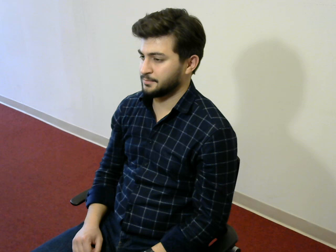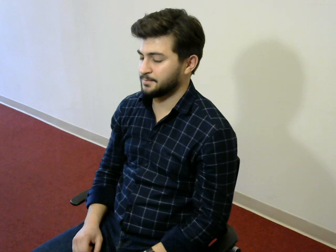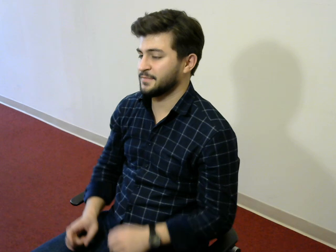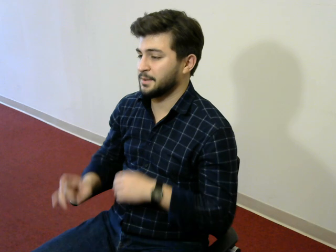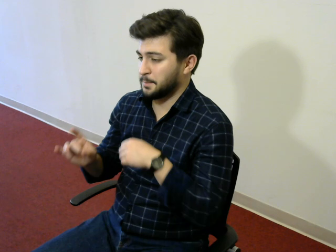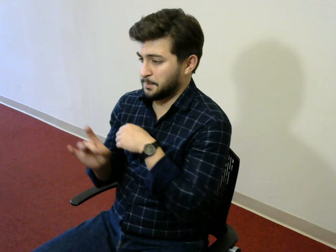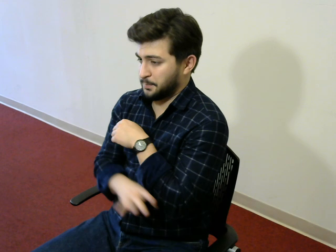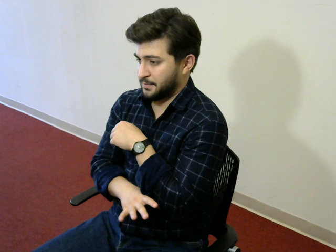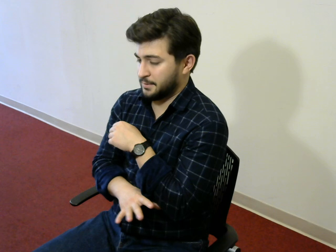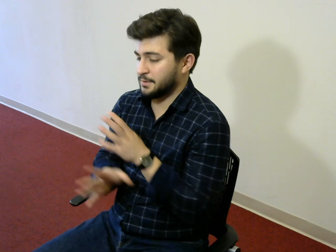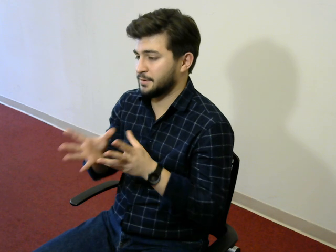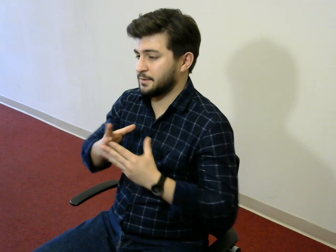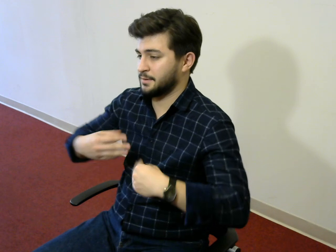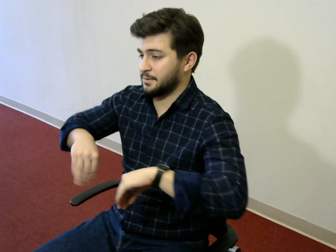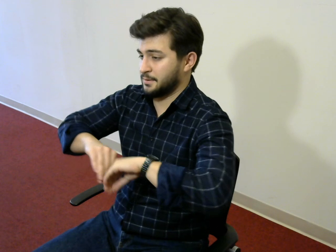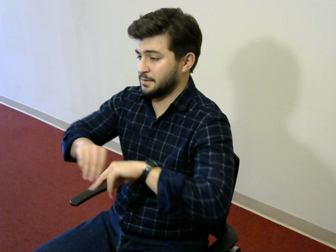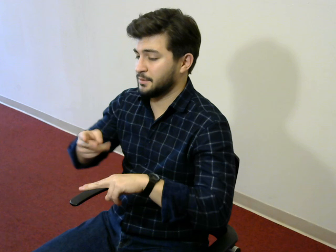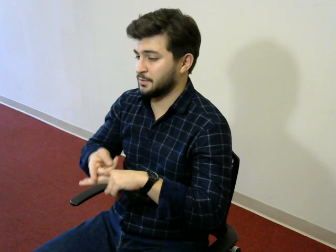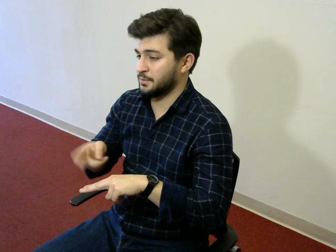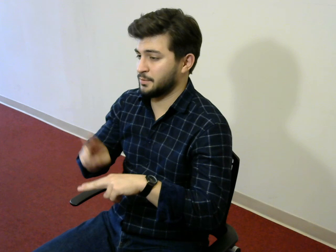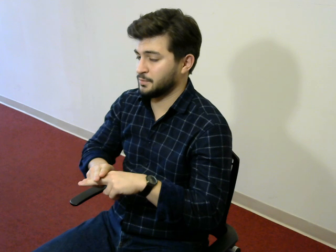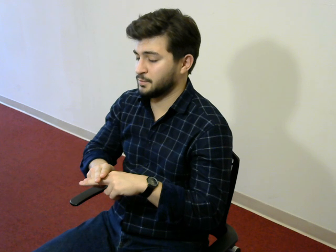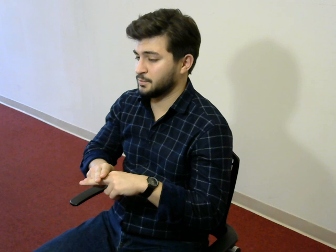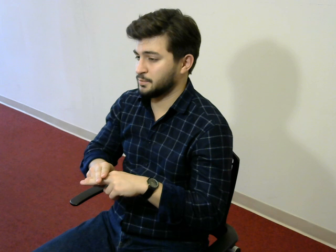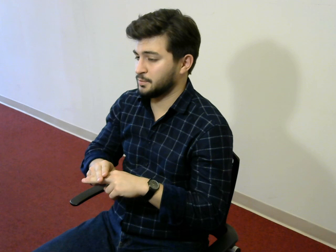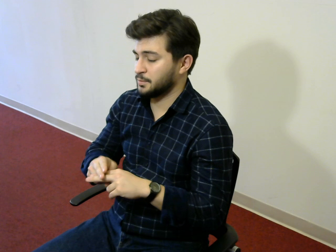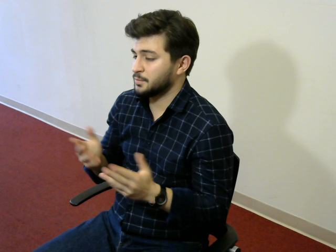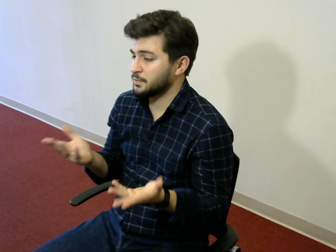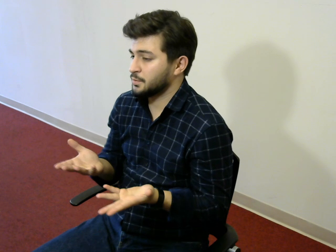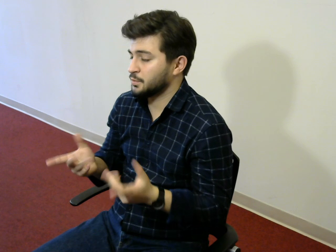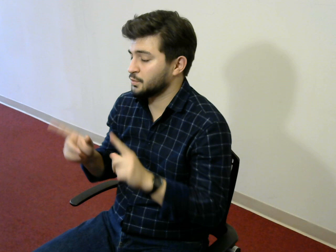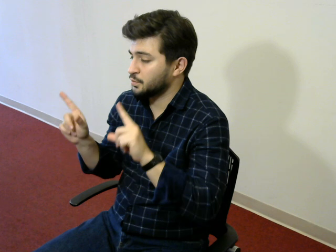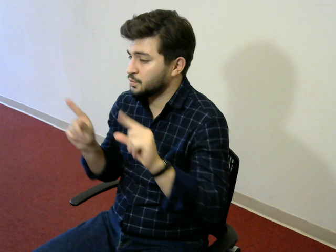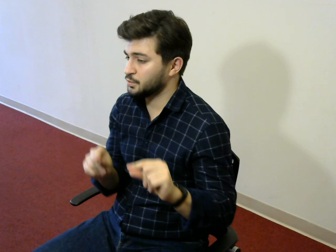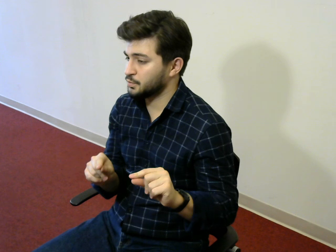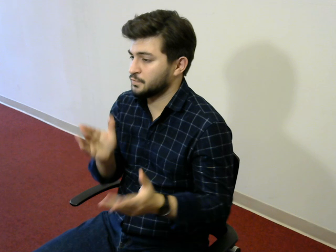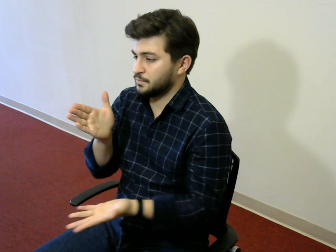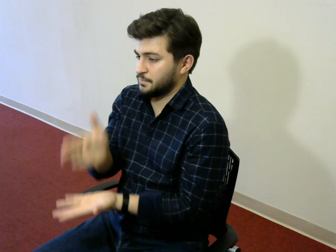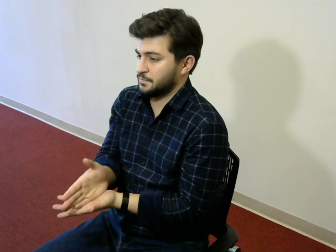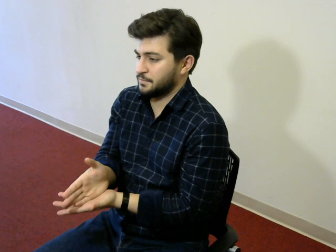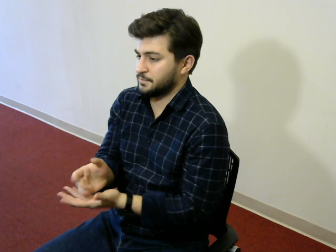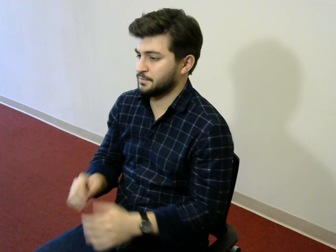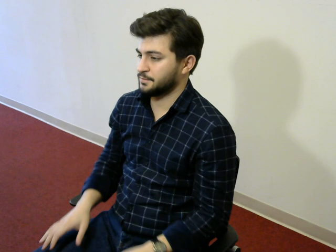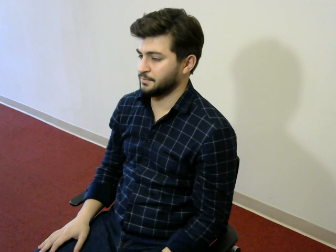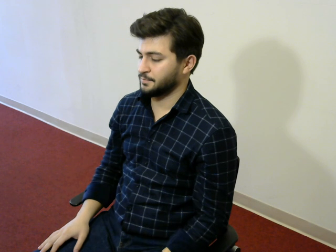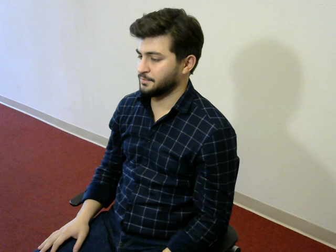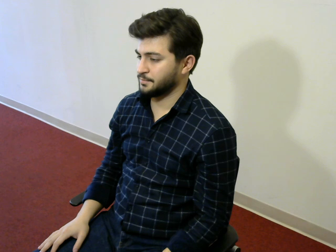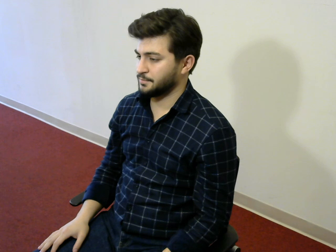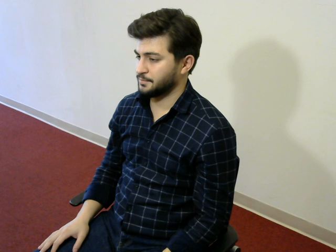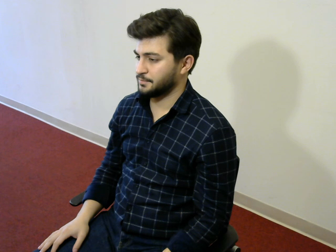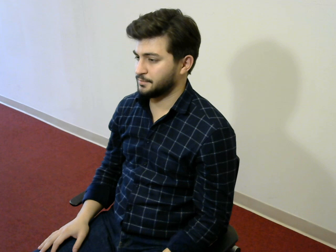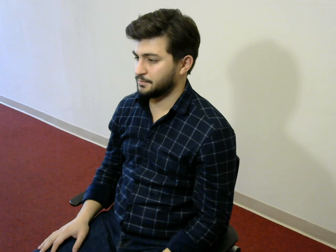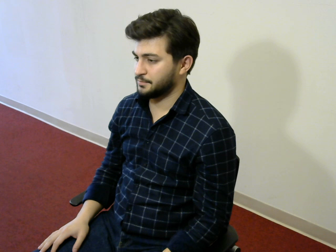Kasıb ailələr üçün hansı endirimlər var?